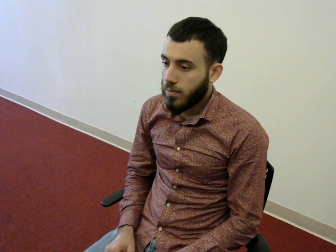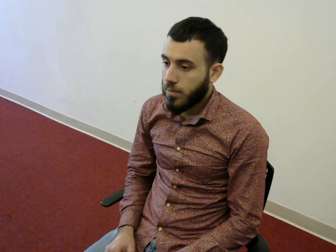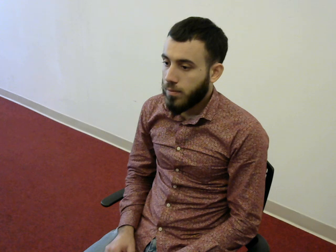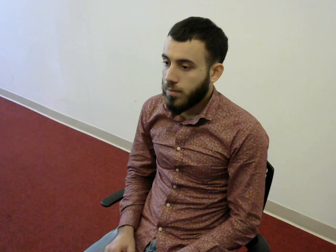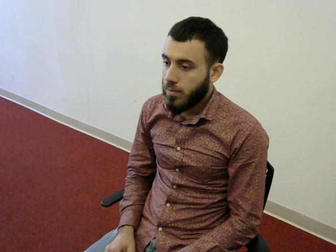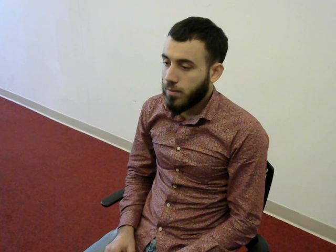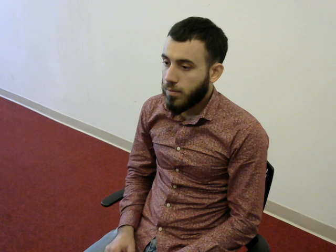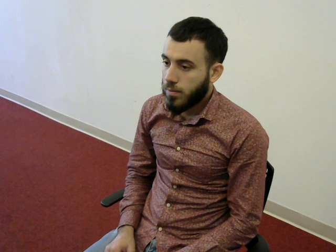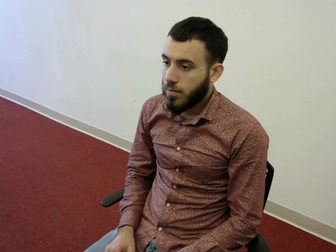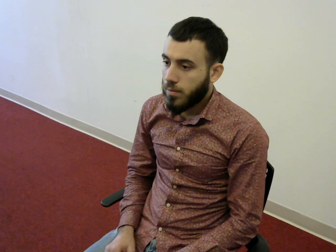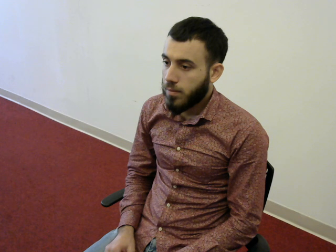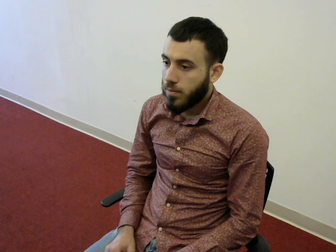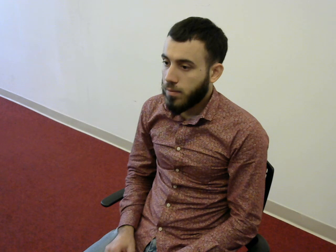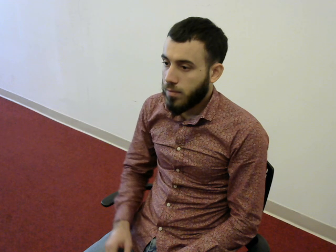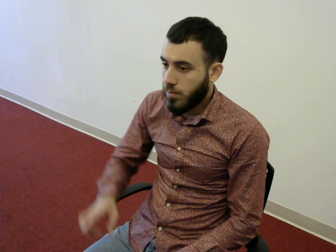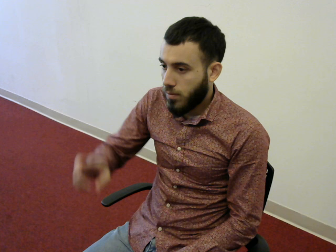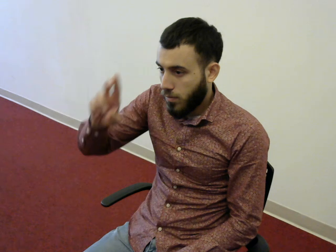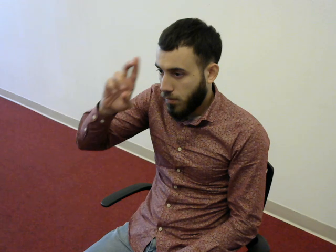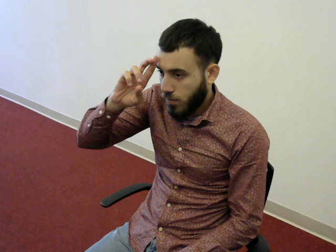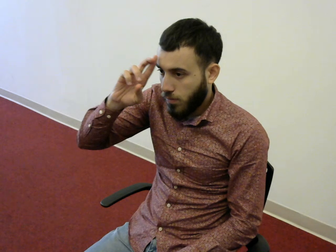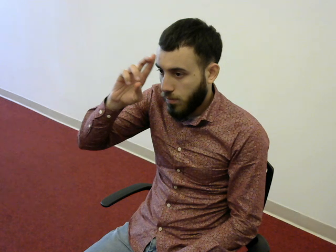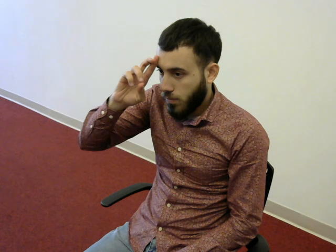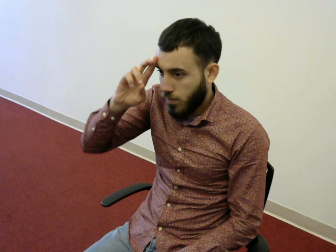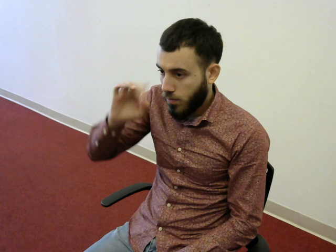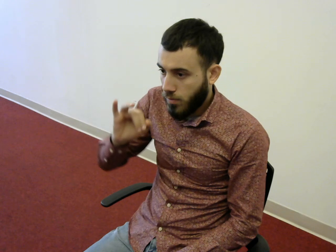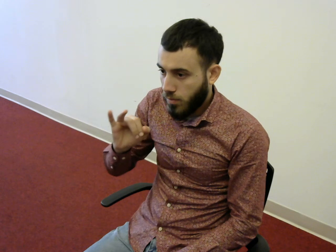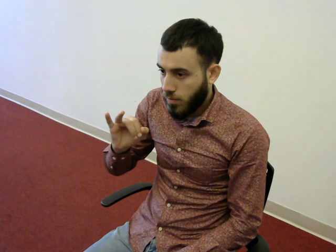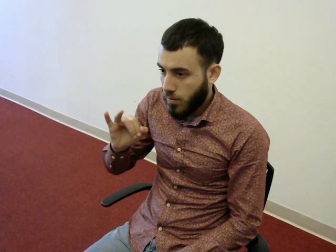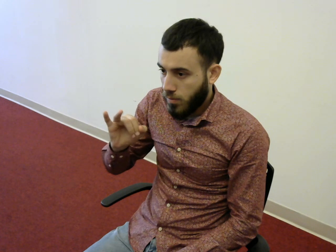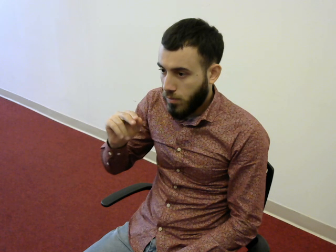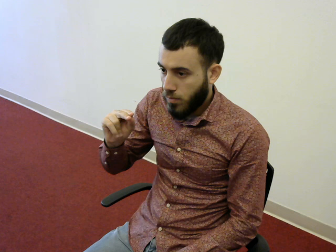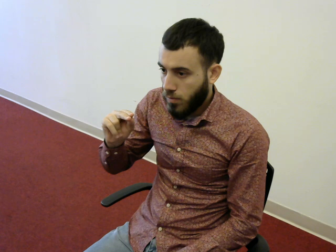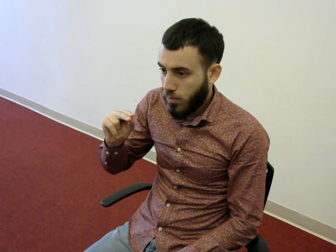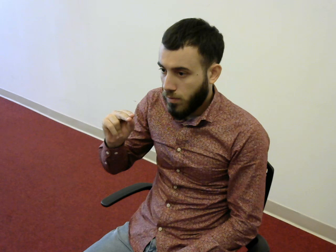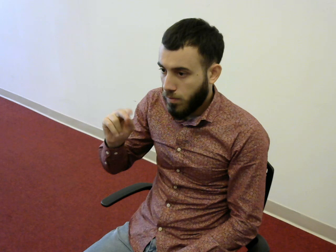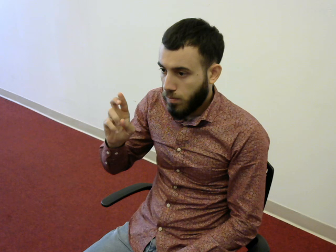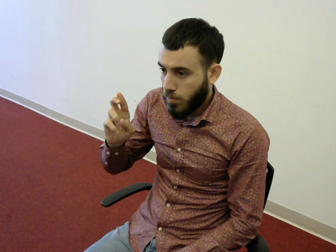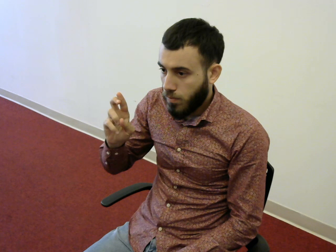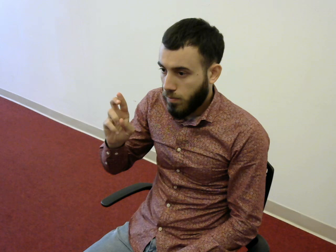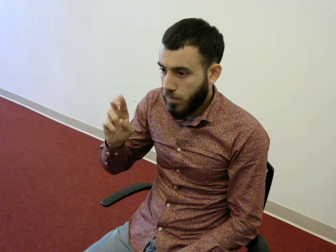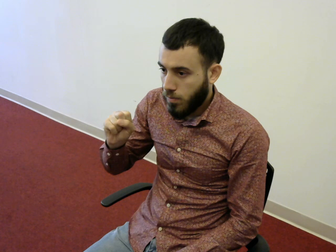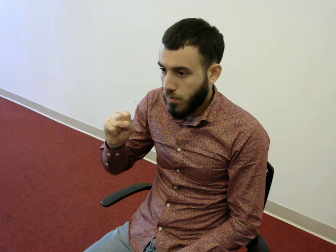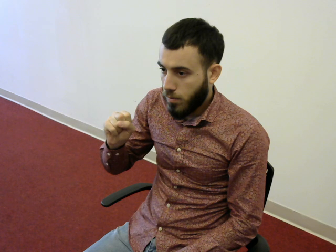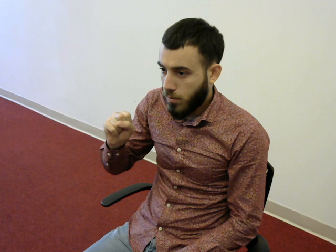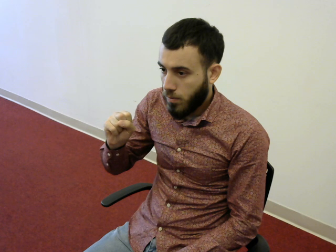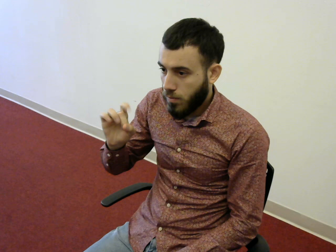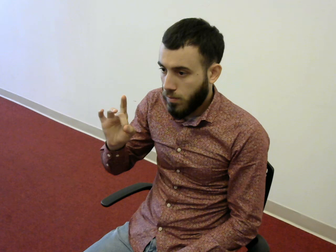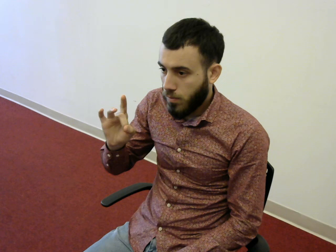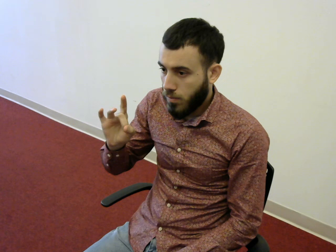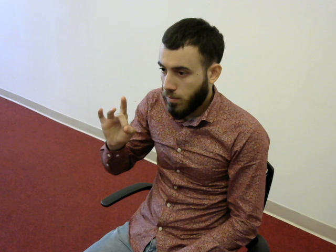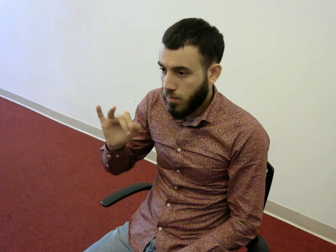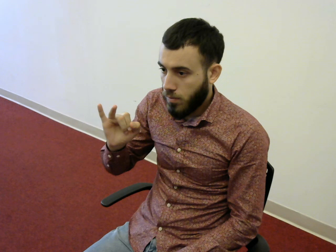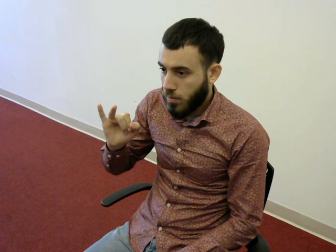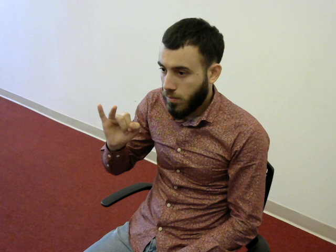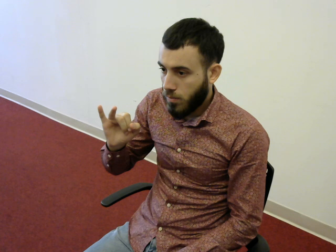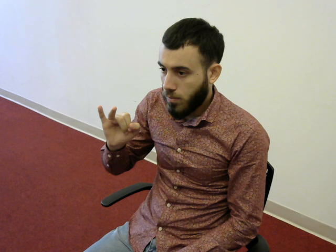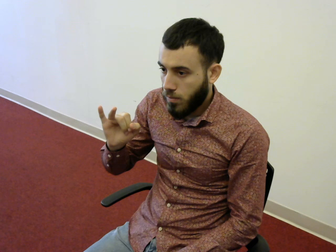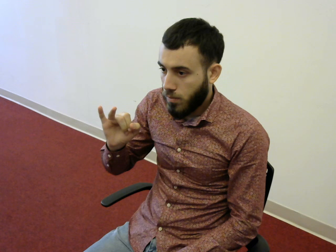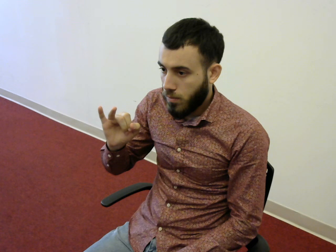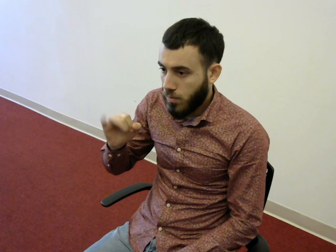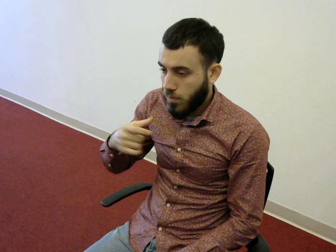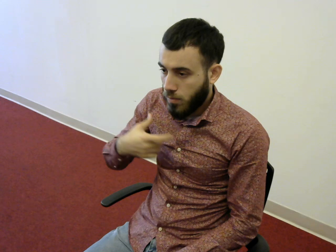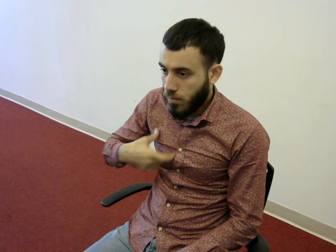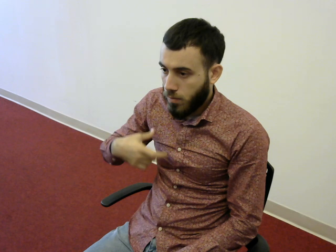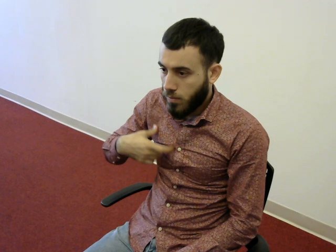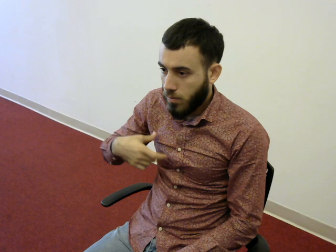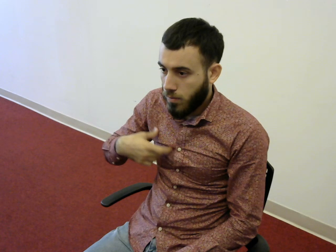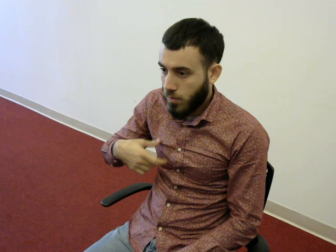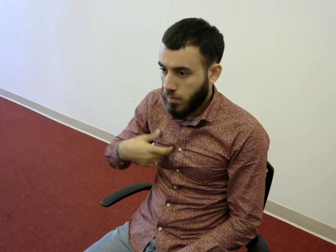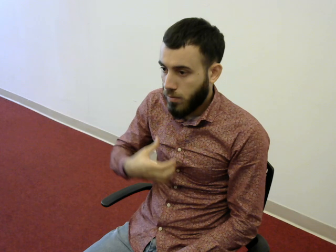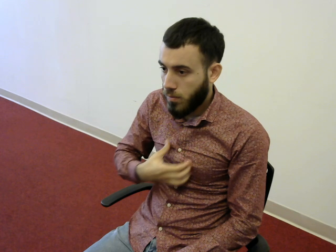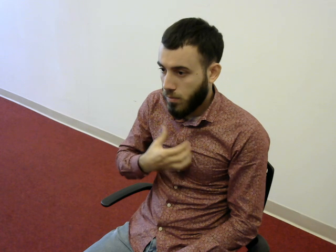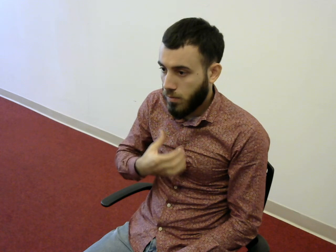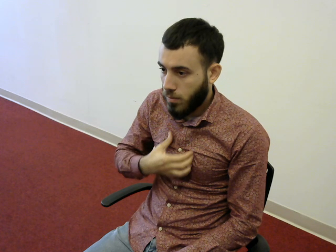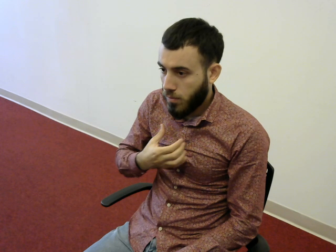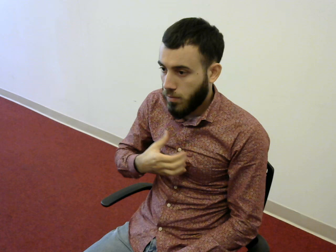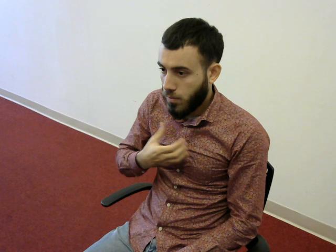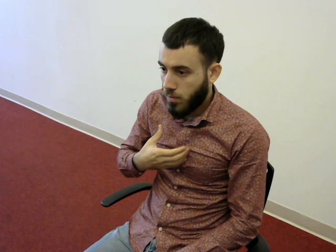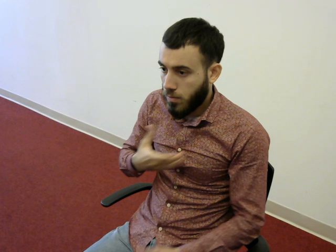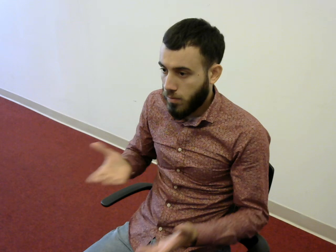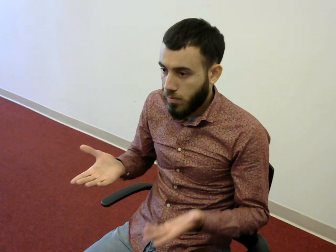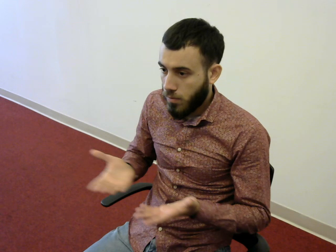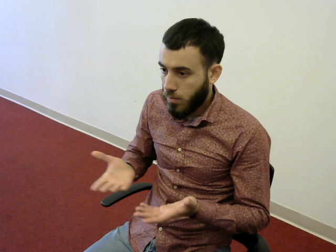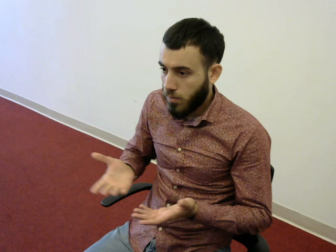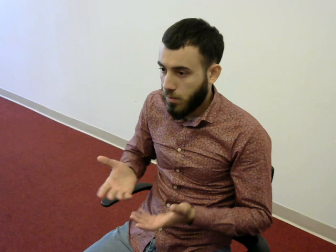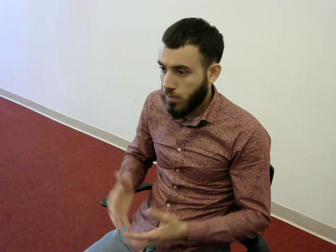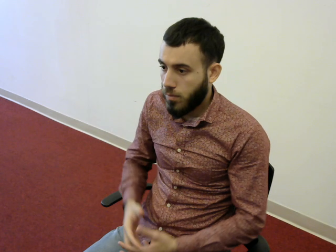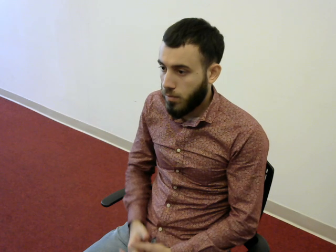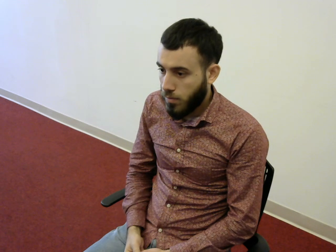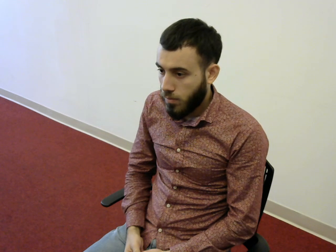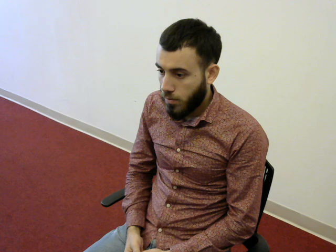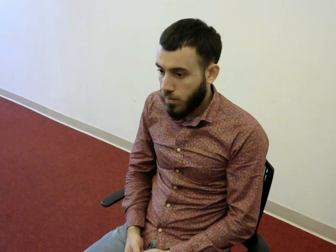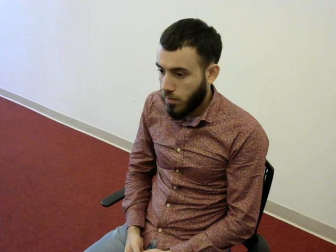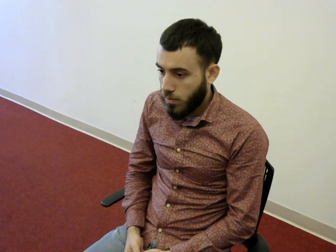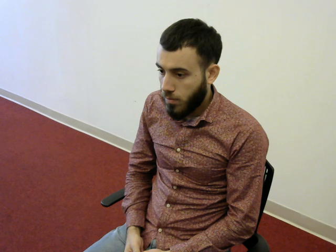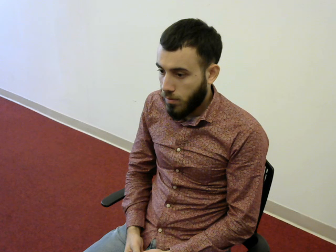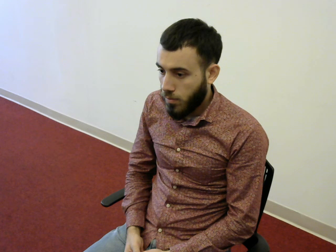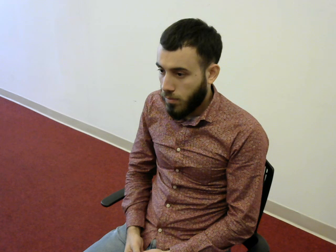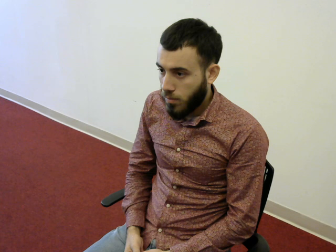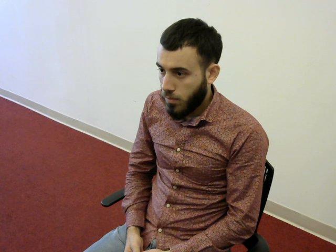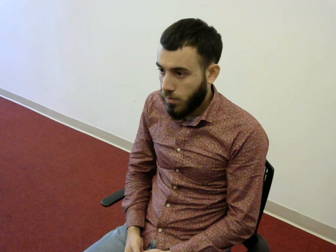Dövlət icbari şəxsi sığorta nədir?